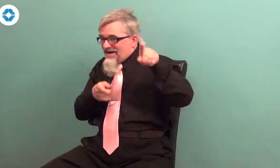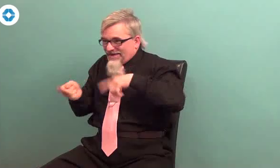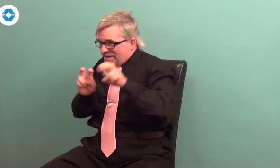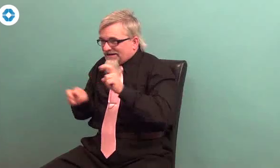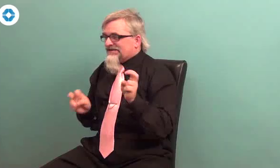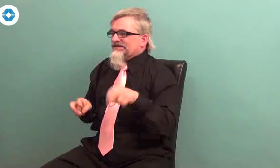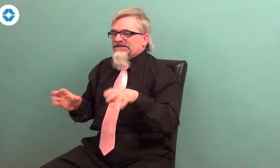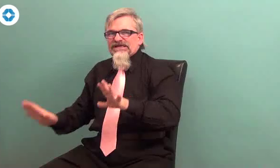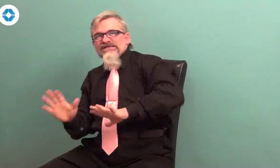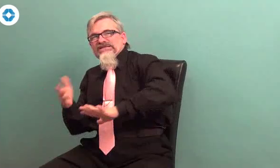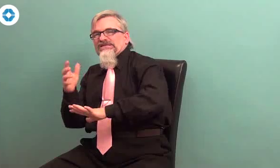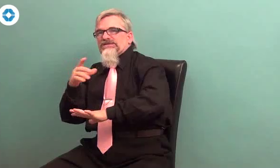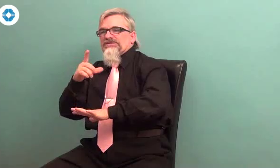Powoli wszystko się uspokaja.